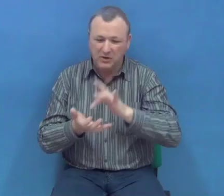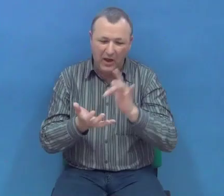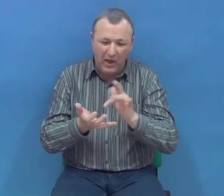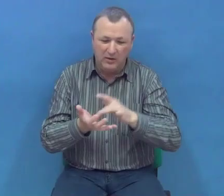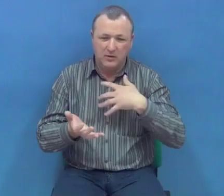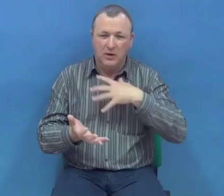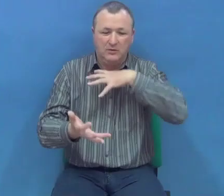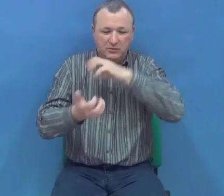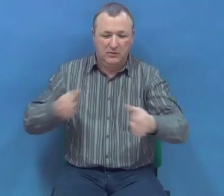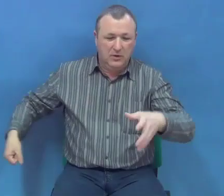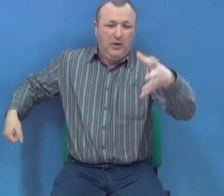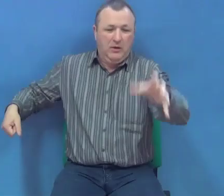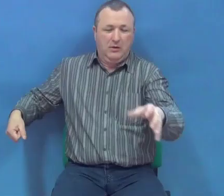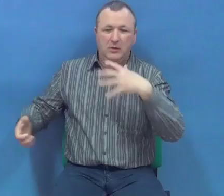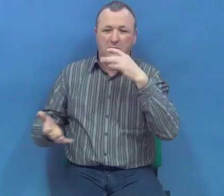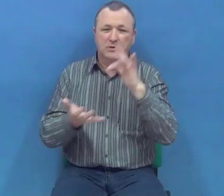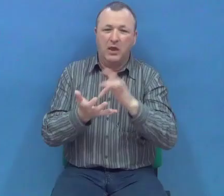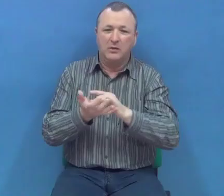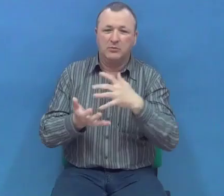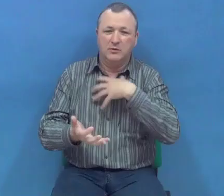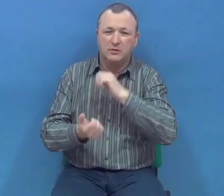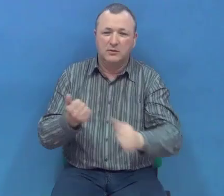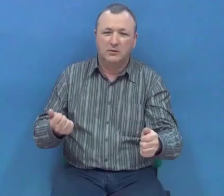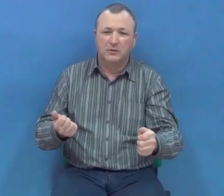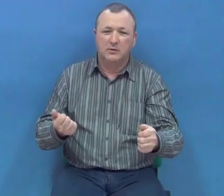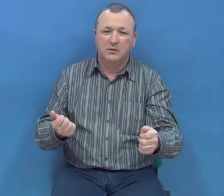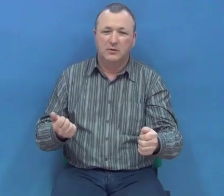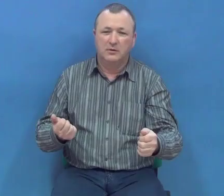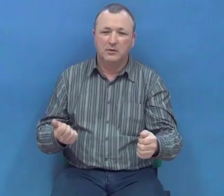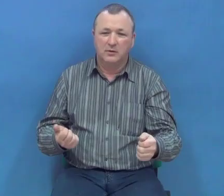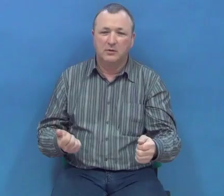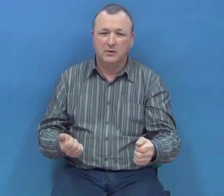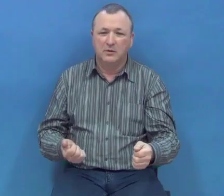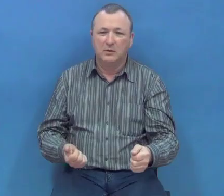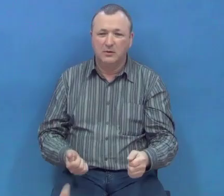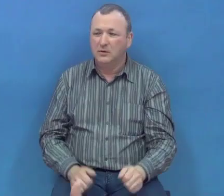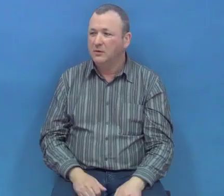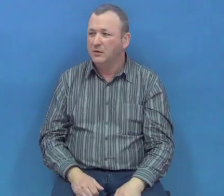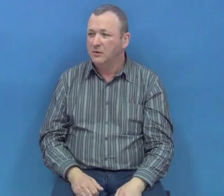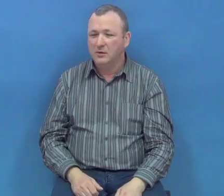Ta osoba przestraszyła się alarmu zanim złapała.